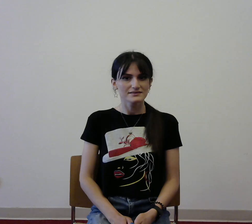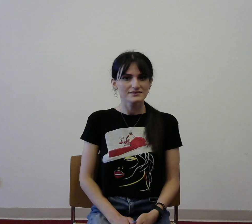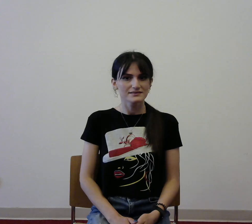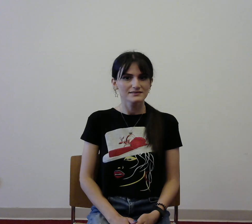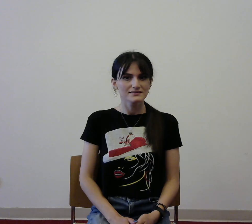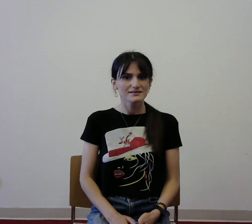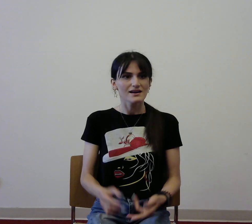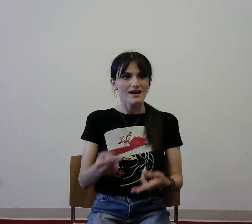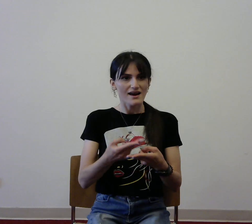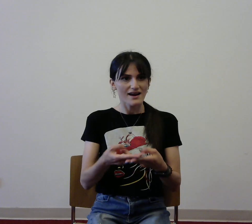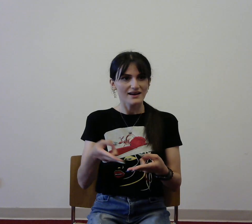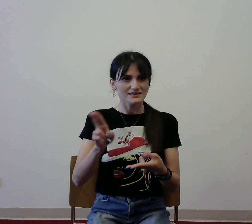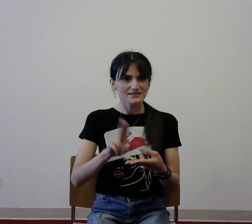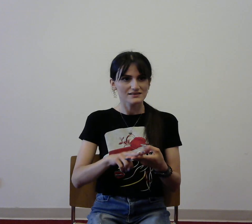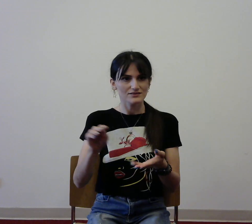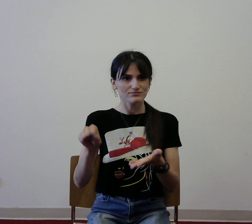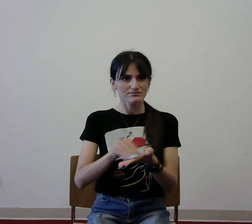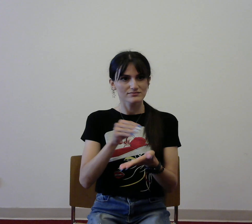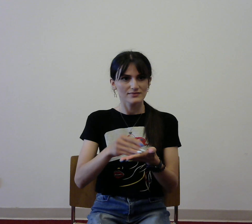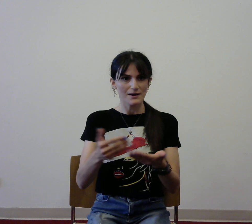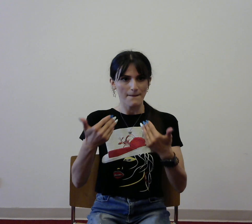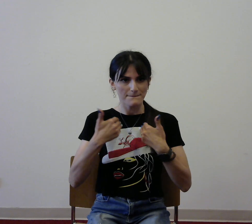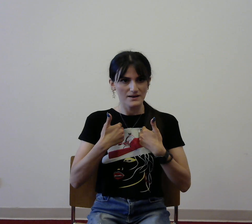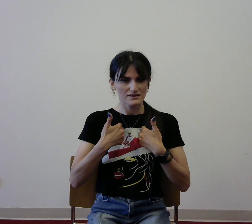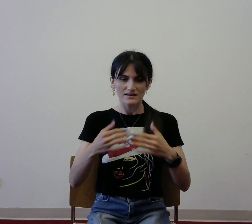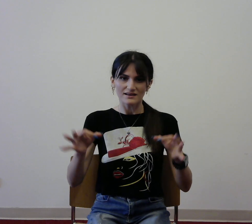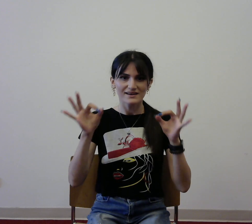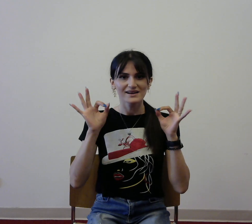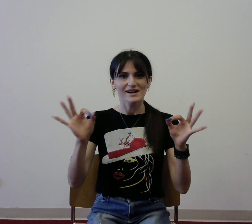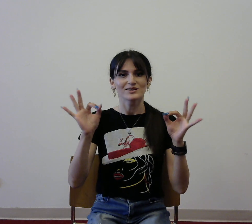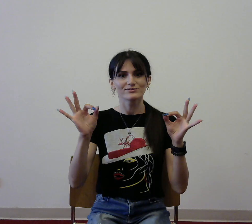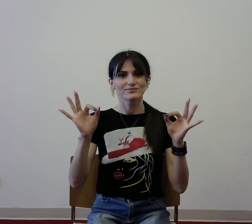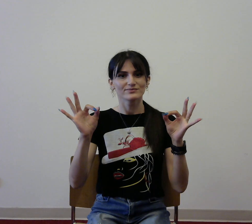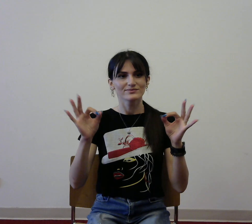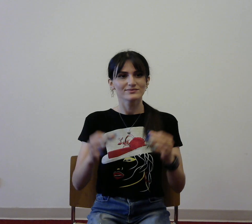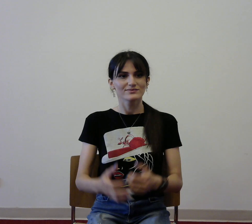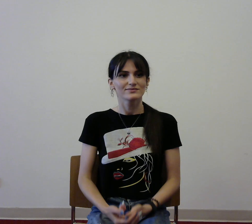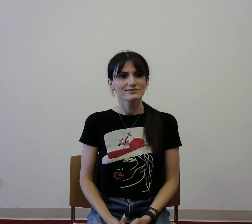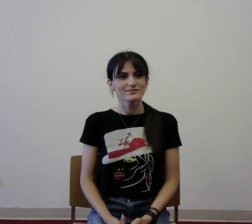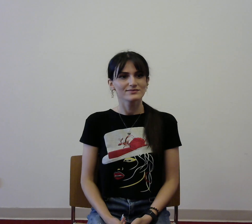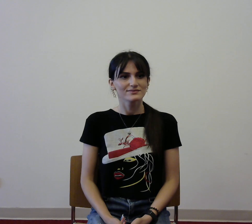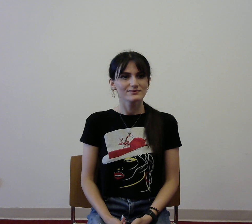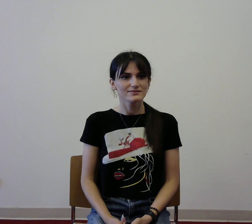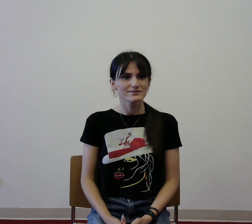Bu yazılar mənə aiddir